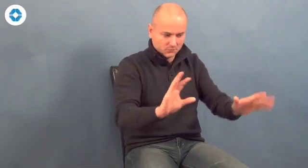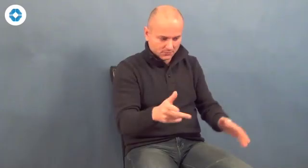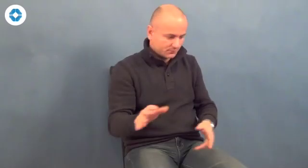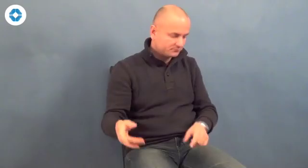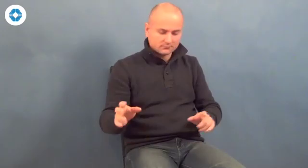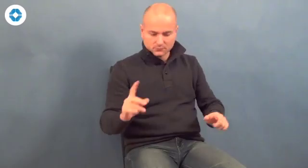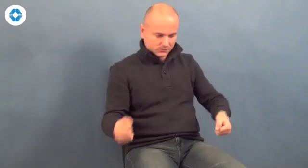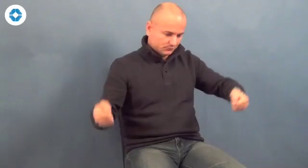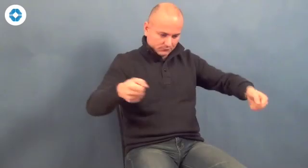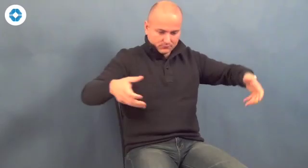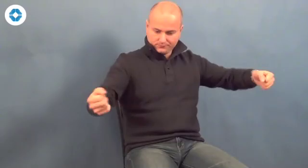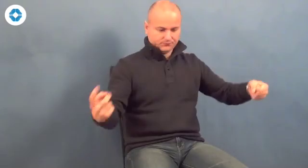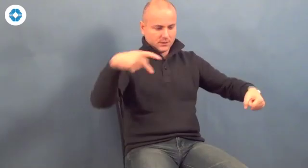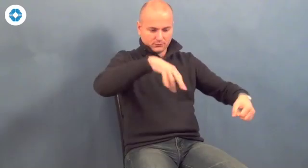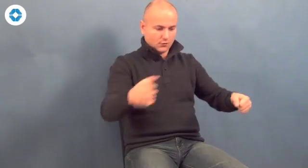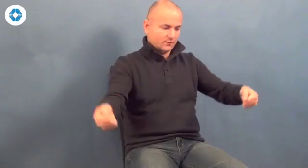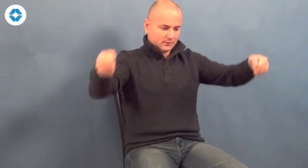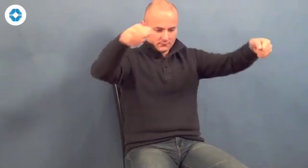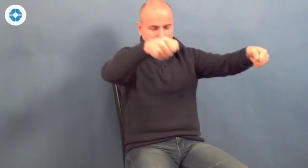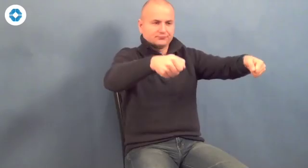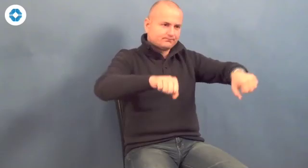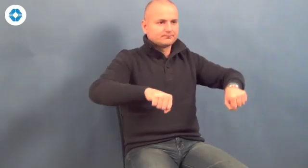Chłopiec znowu stawia rower, stawia koszyk i prowadzi rower.